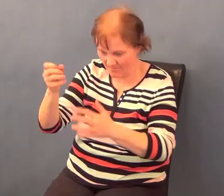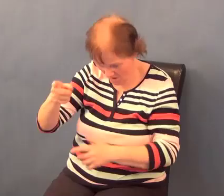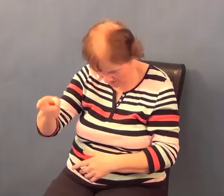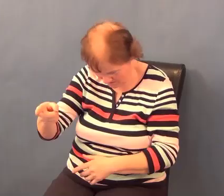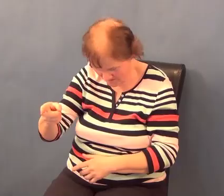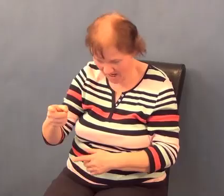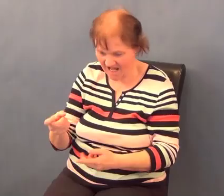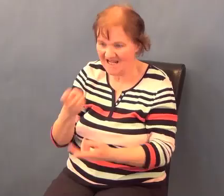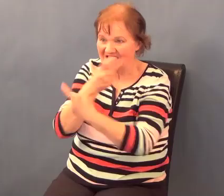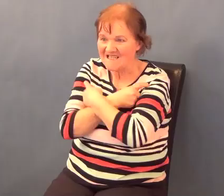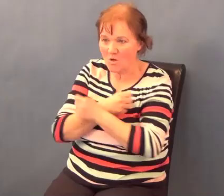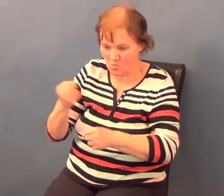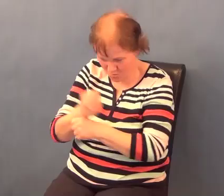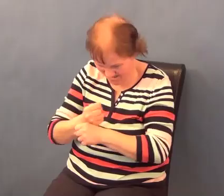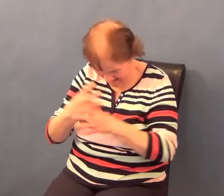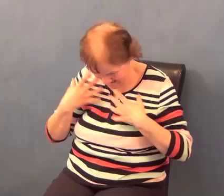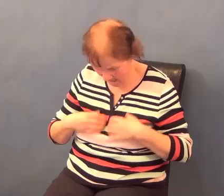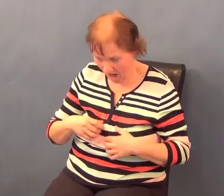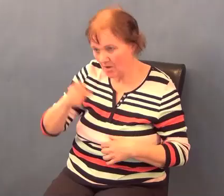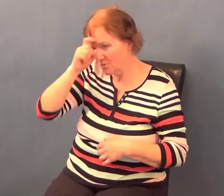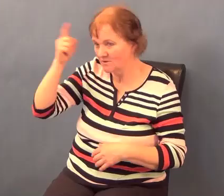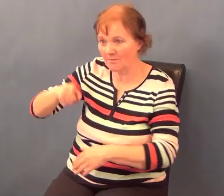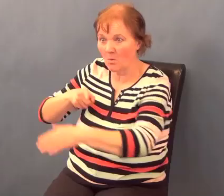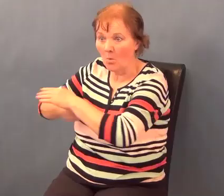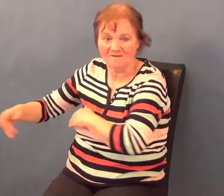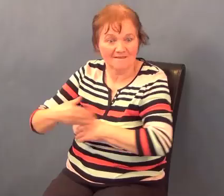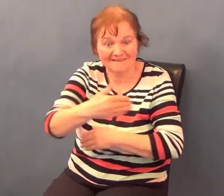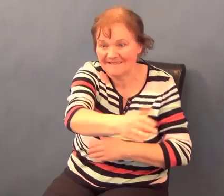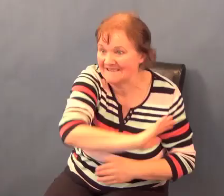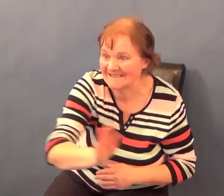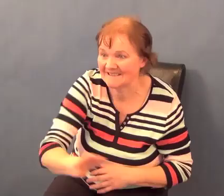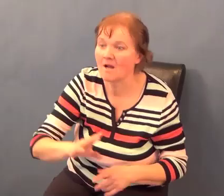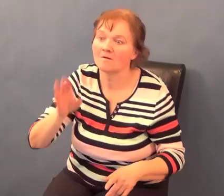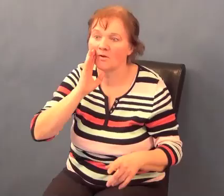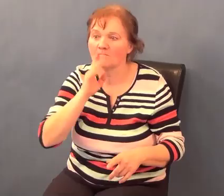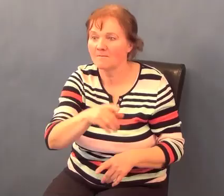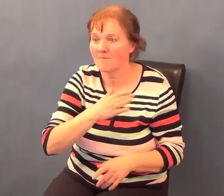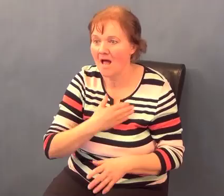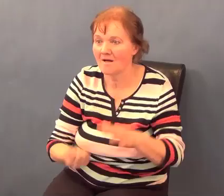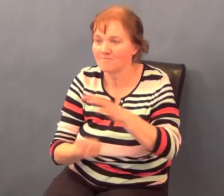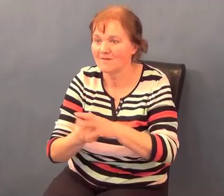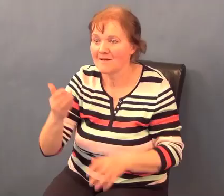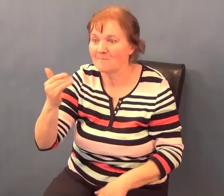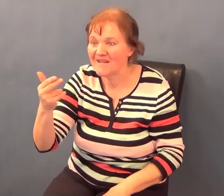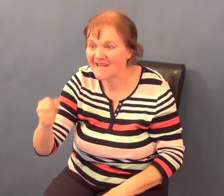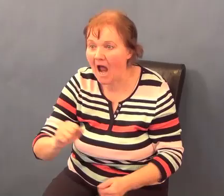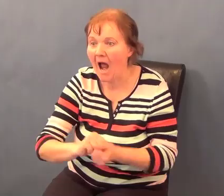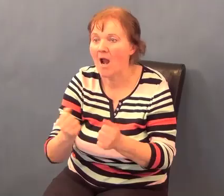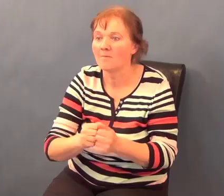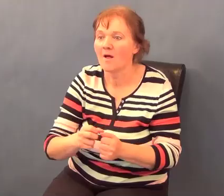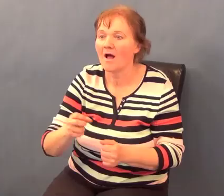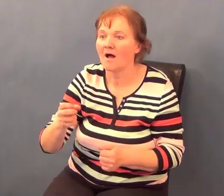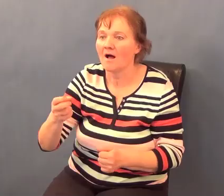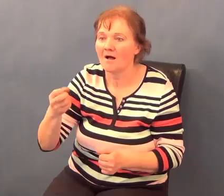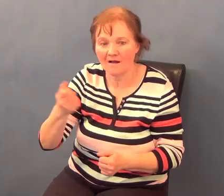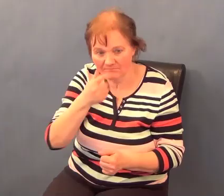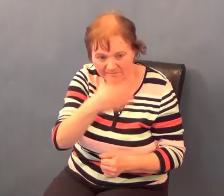Jak w znaku jest pokazany szkielet, to znaczy, że jest jakaś trucizna i człowiek musi uciekać od tego miejsca i się oddalić, bo może być mina bombowa albo coś tam.